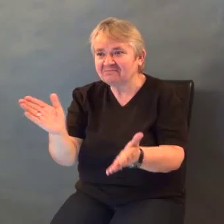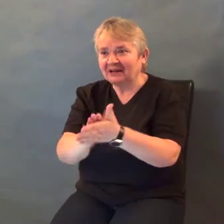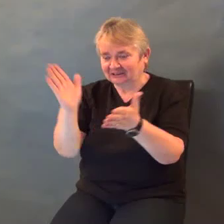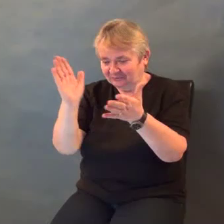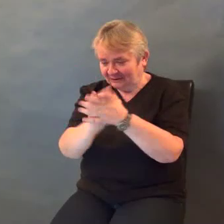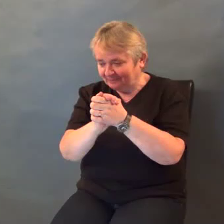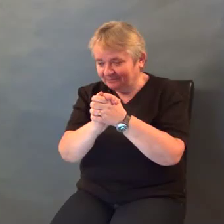Brawo.